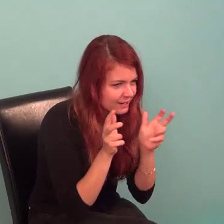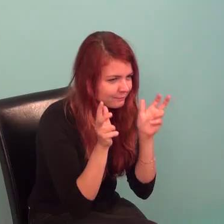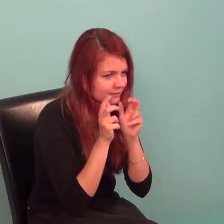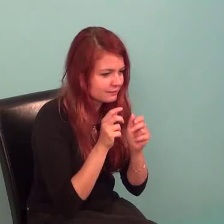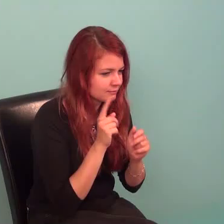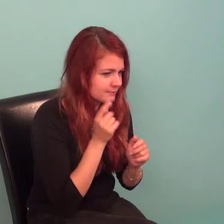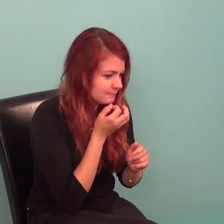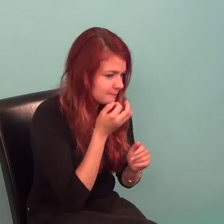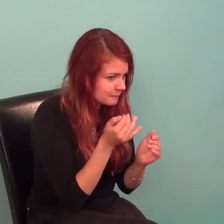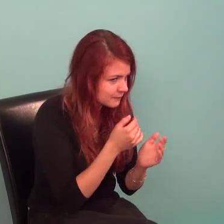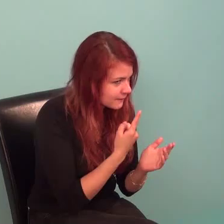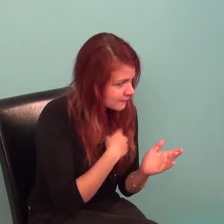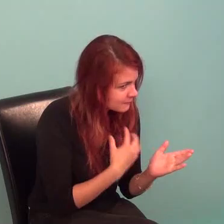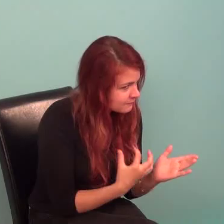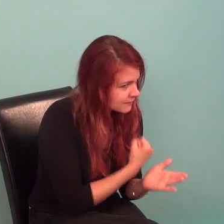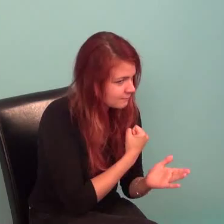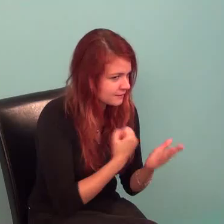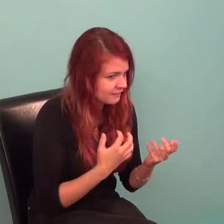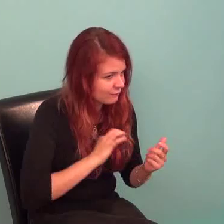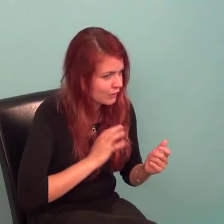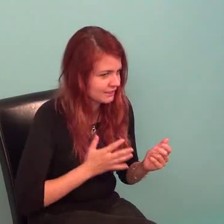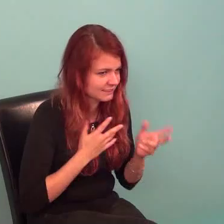Chłopiec pyta czy mógłby sobie wziąć jedną, bo chciałby mieć własną żabkę.